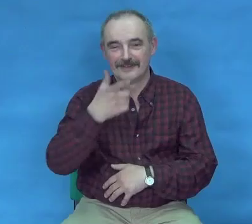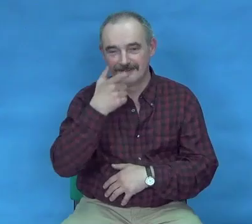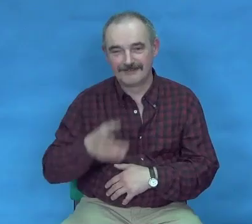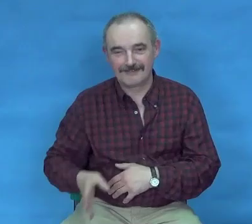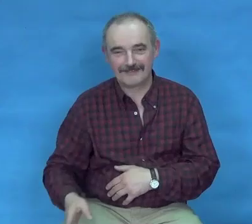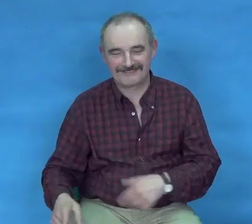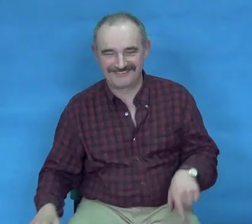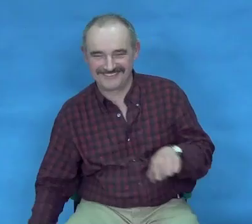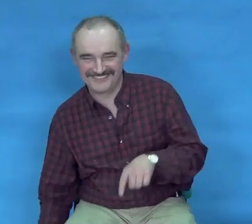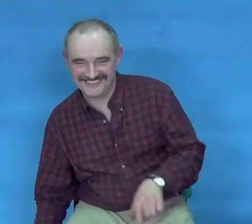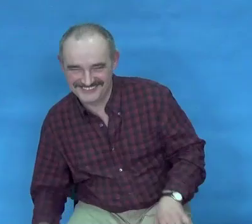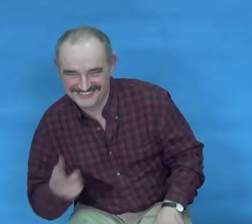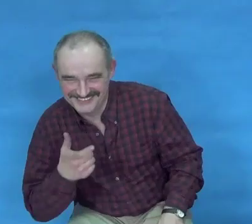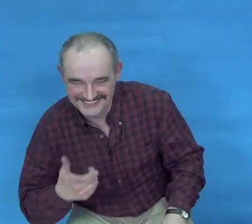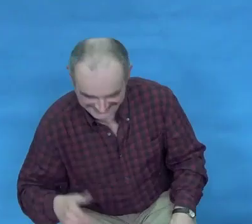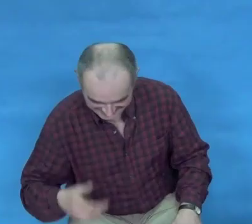Chuligan piłuje ławkę, a ławka się przewraca.